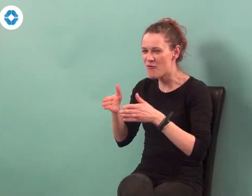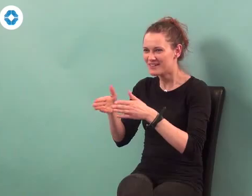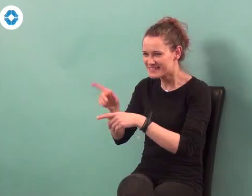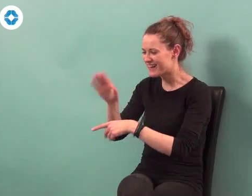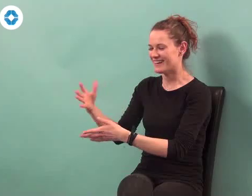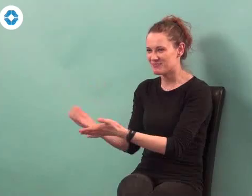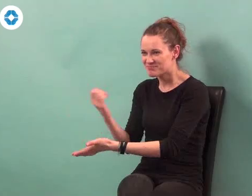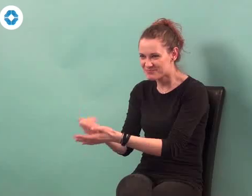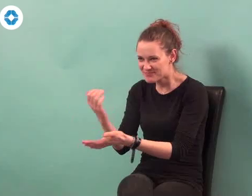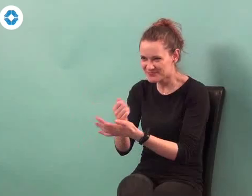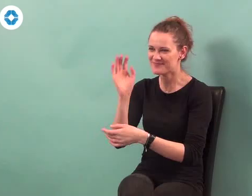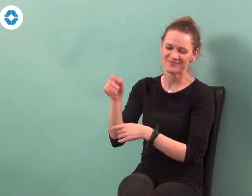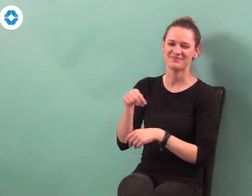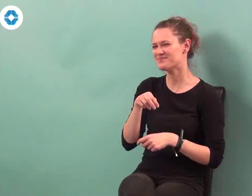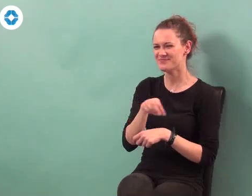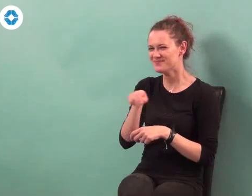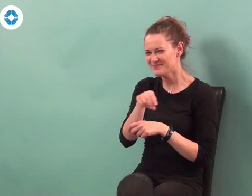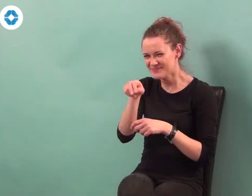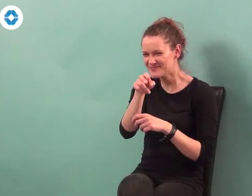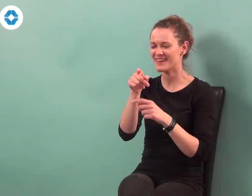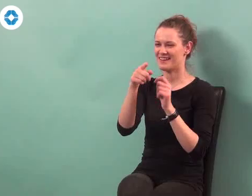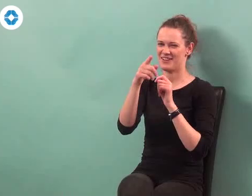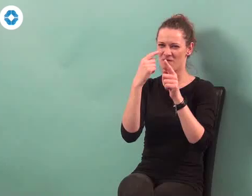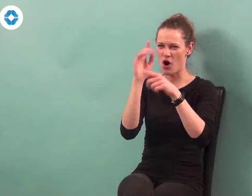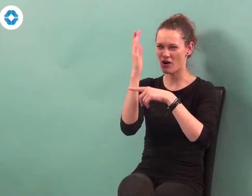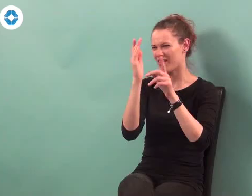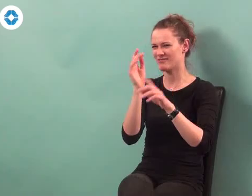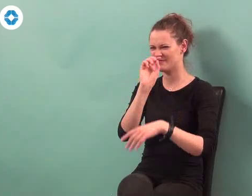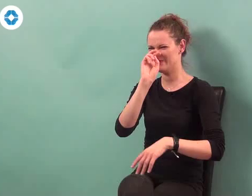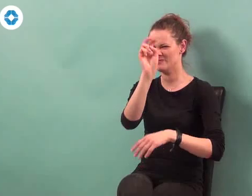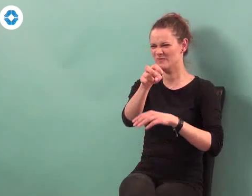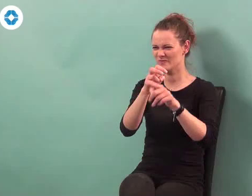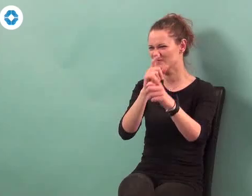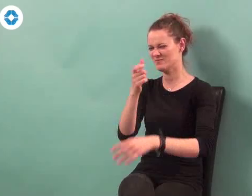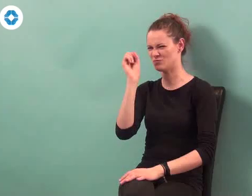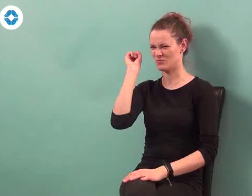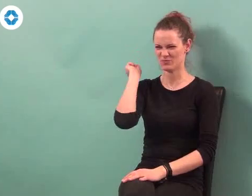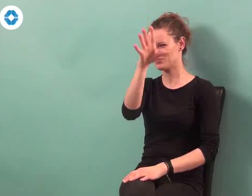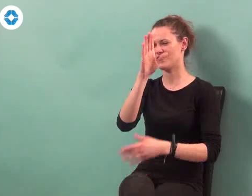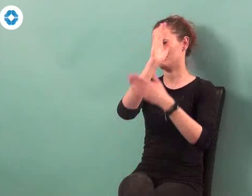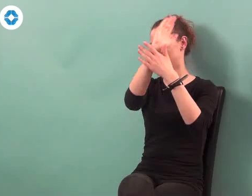Zbiera je, dobra, idzie, zauważa okna i zachowując się niegrzecznie rzuca w nie kamieniem, rozbija je!